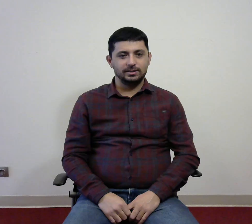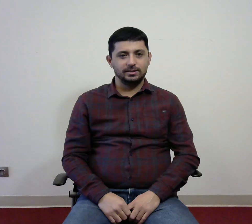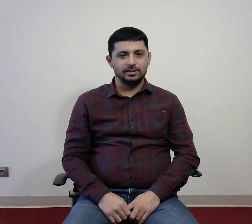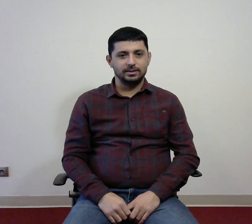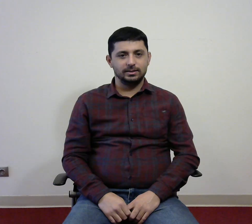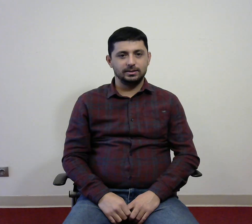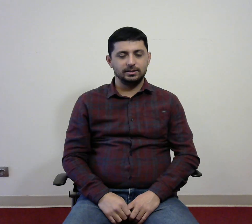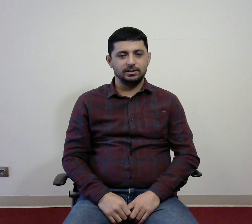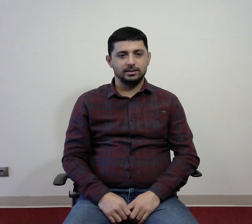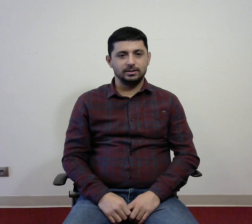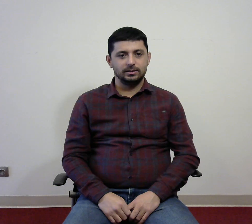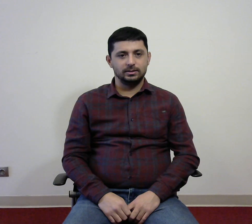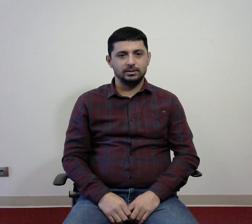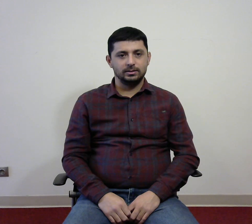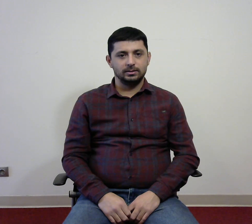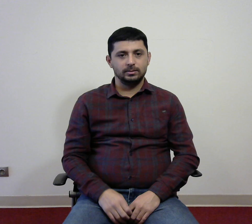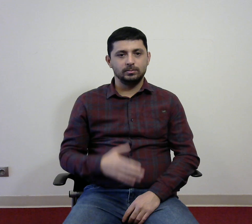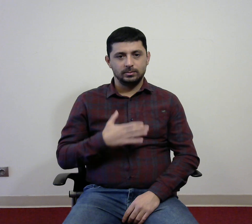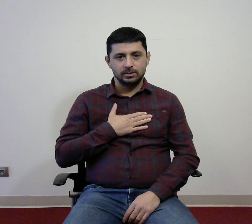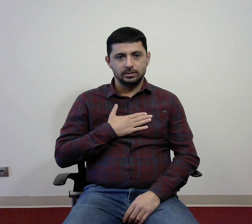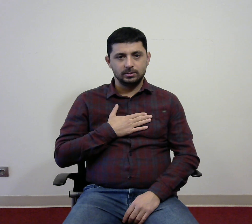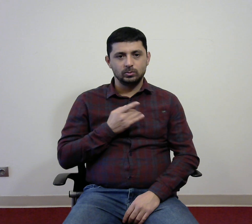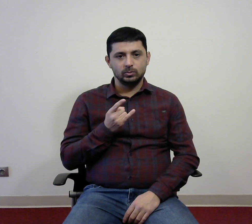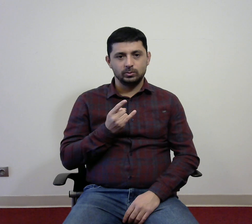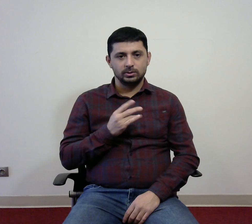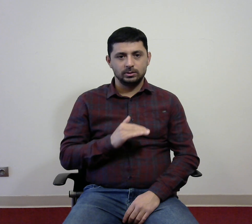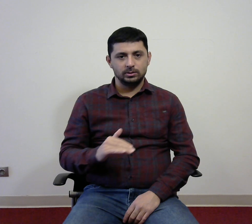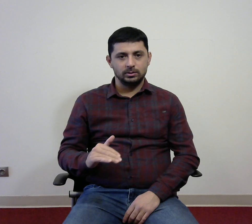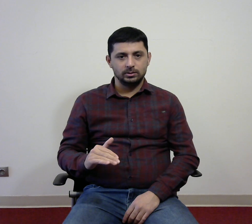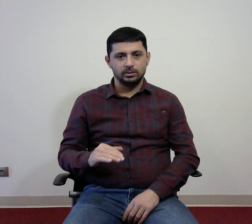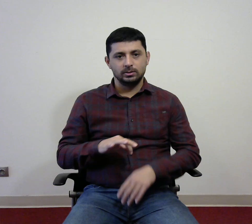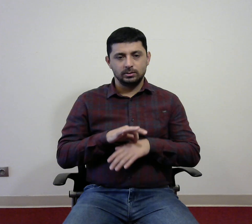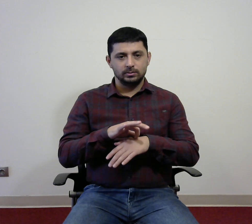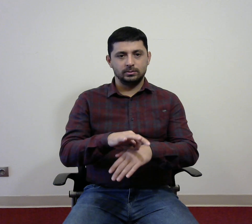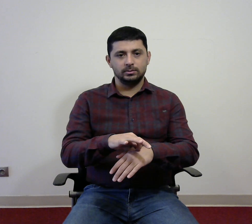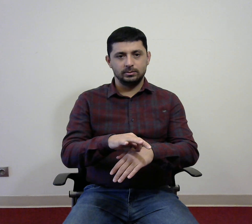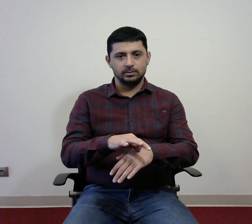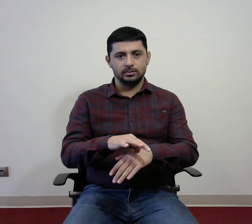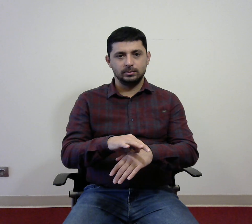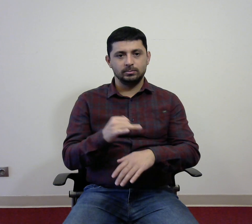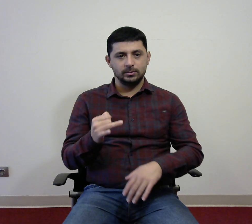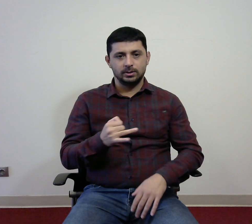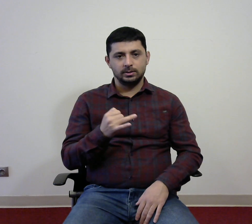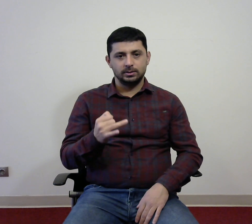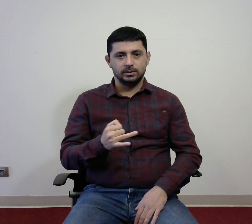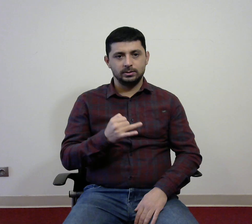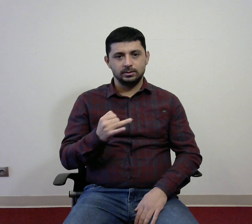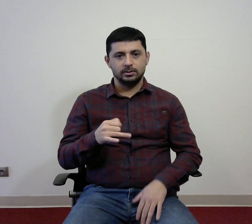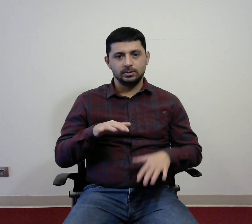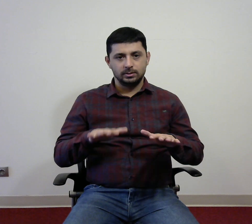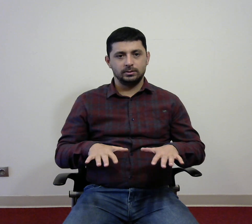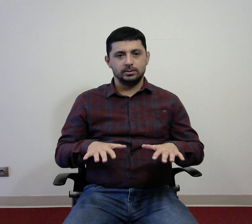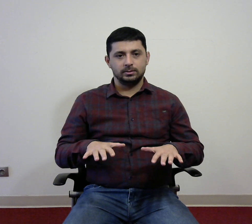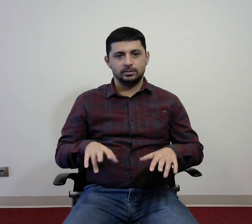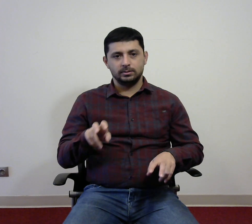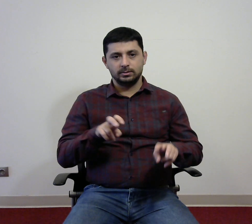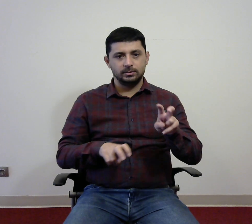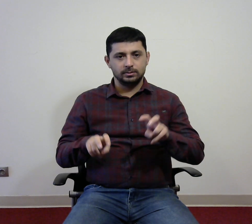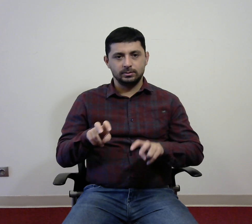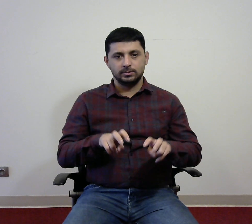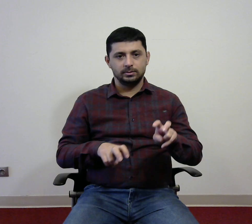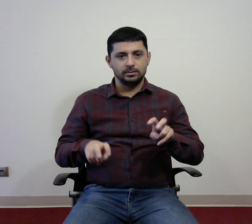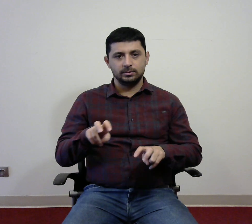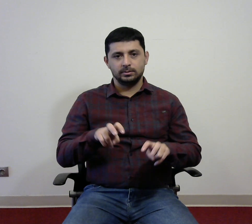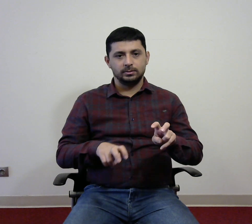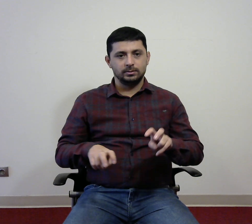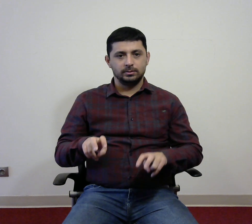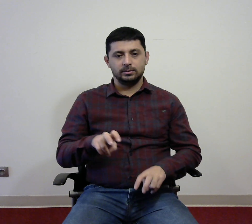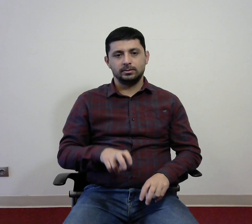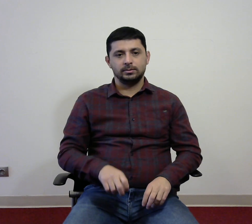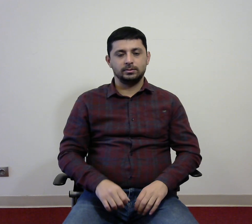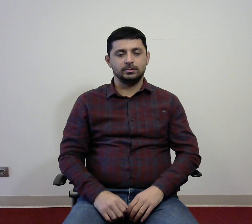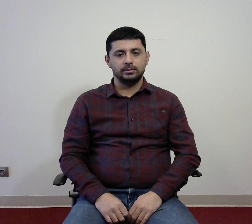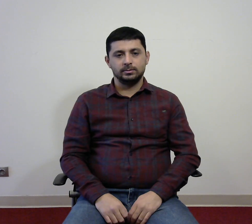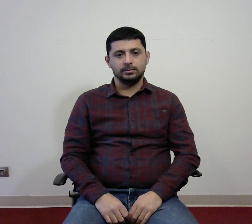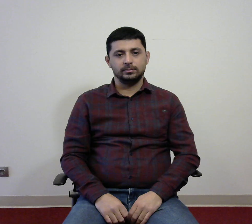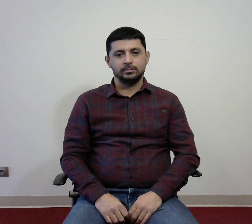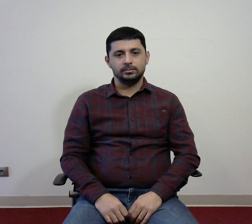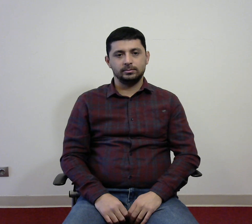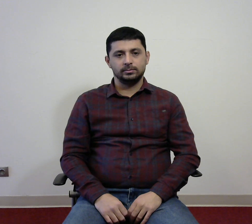Mən uşaqlarımı aparmağa maraqlı yer axtarıram